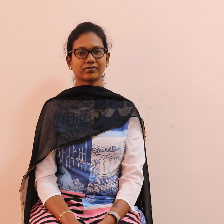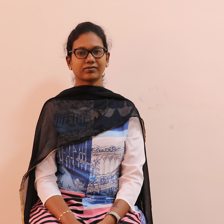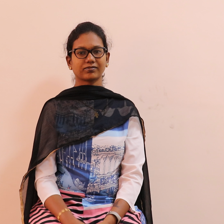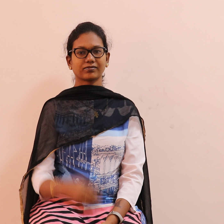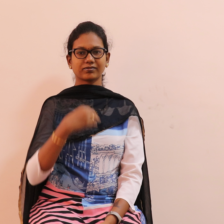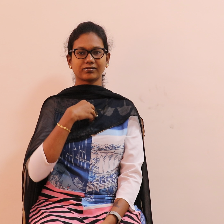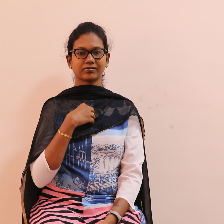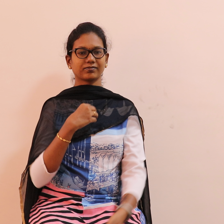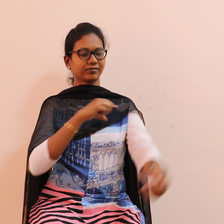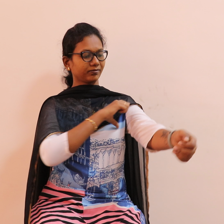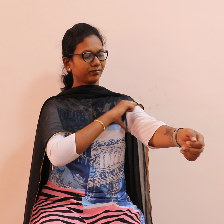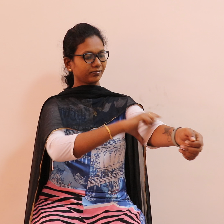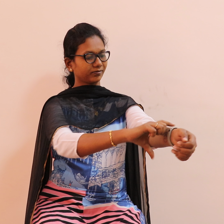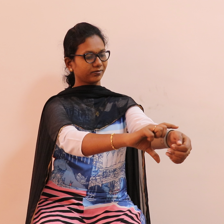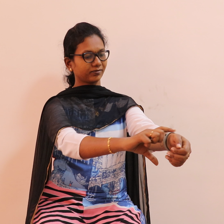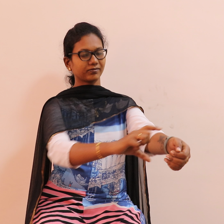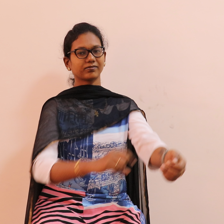my name is xxxxxxxx